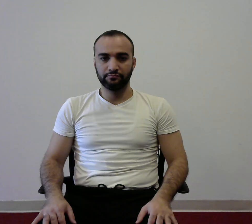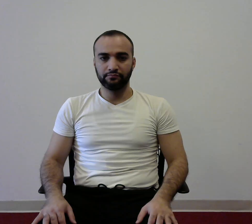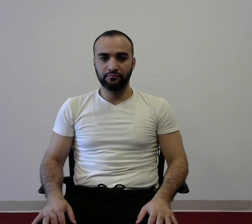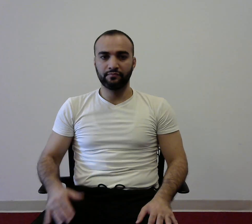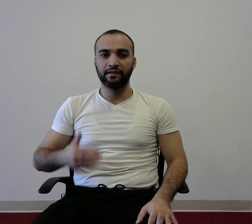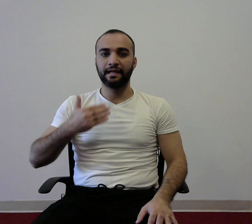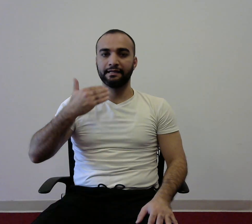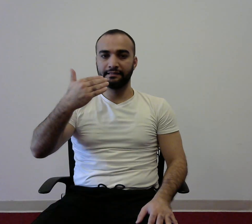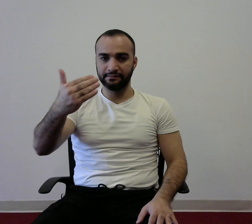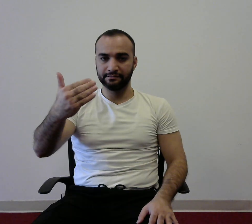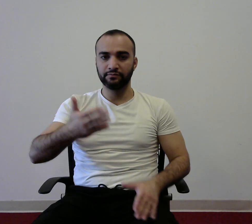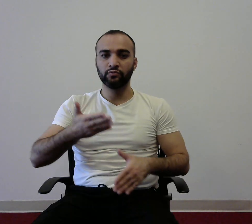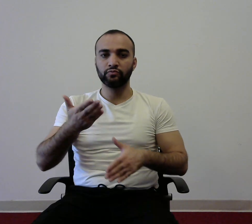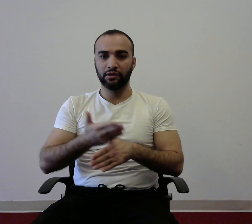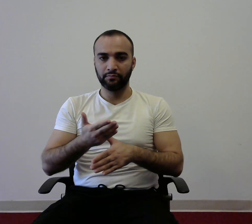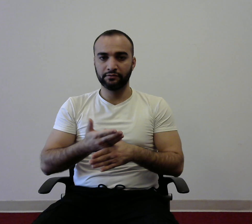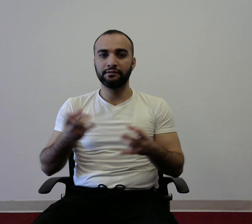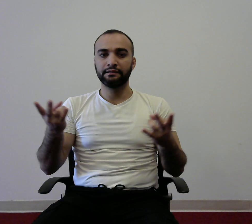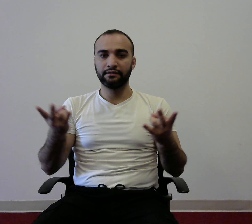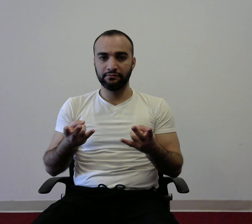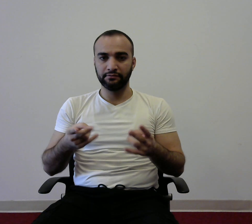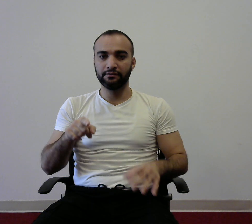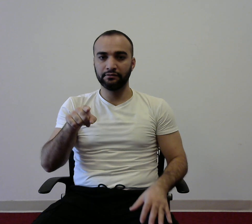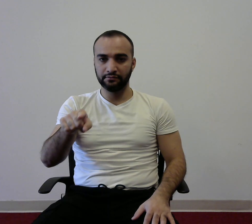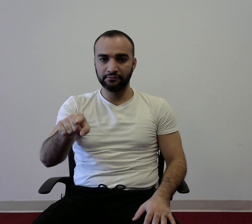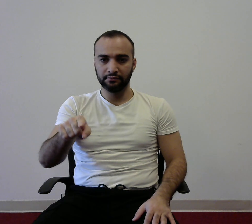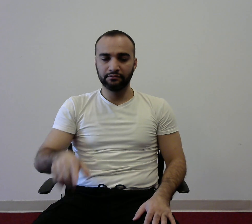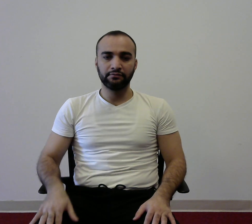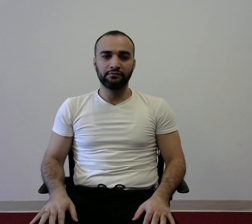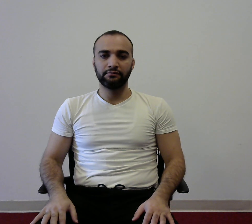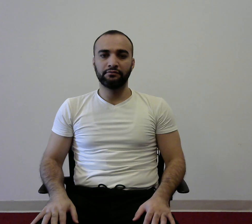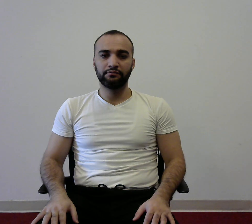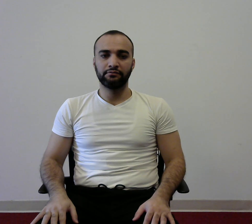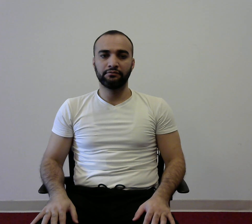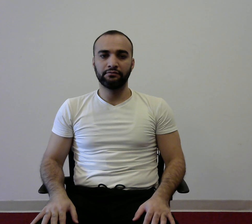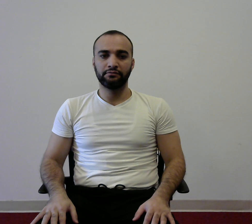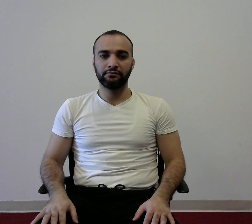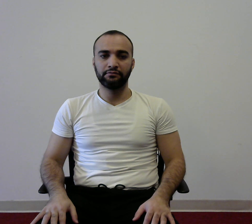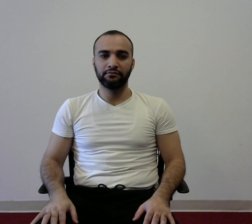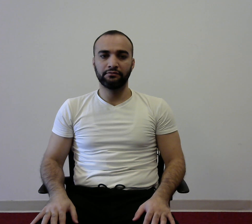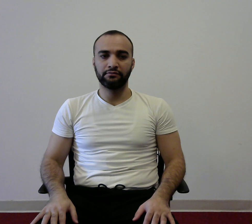Sizə kömək lazımdır mı?